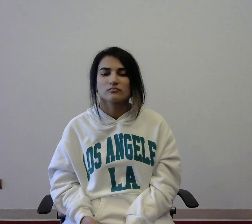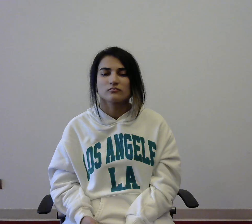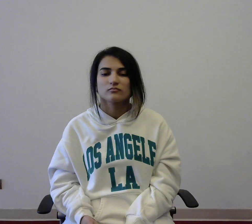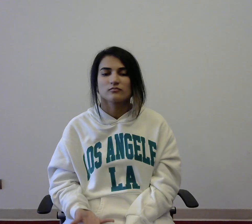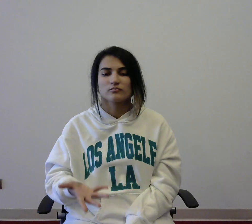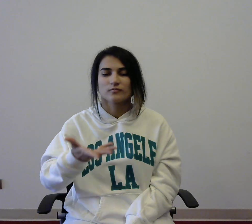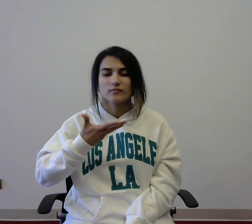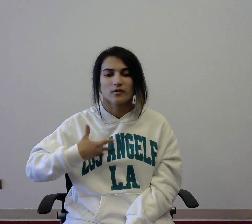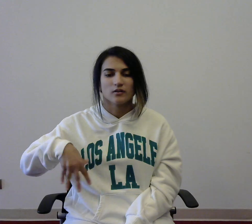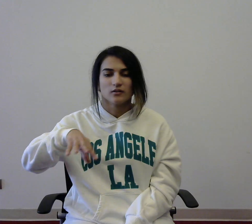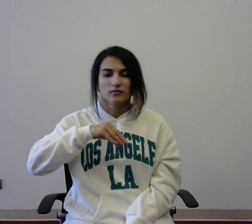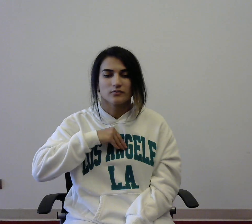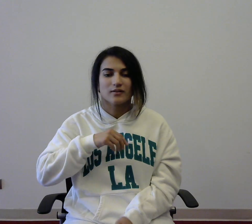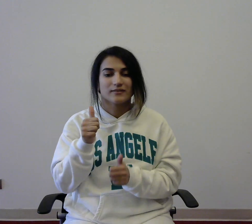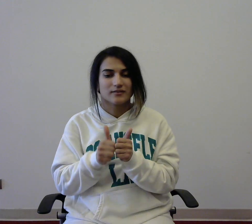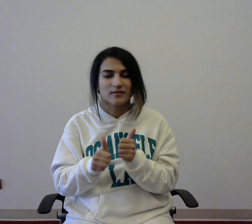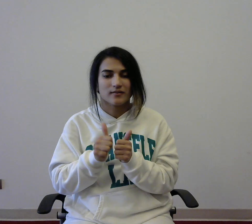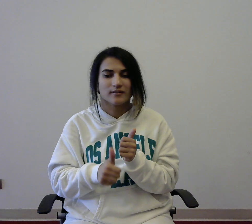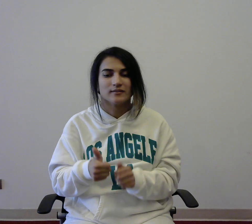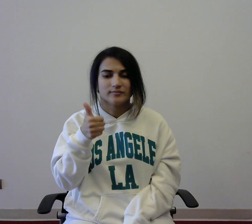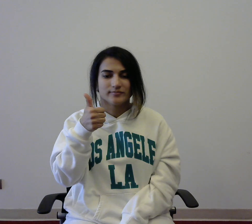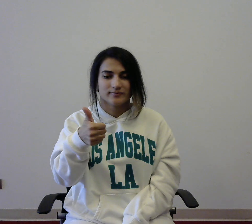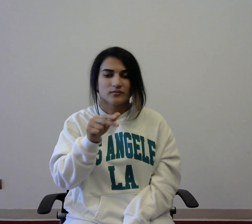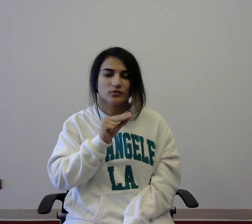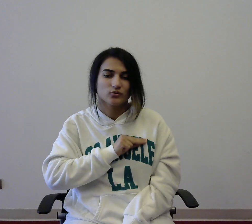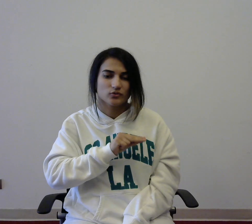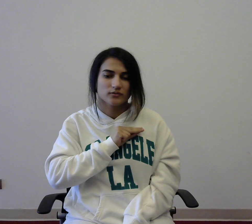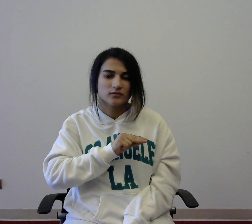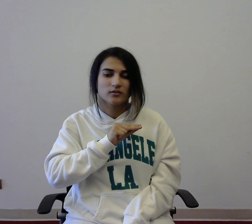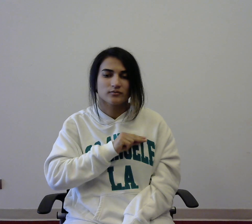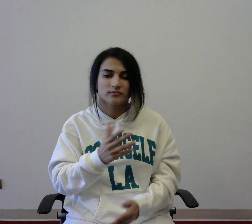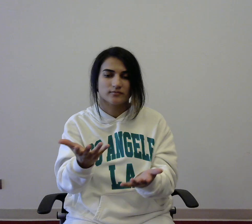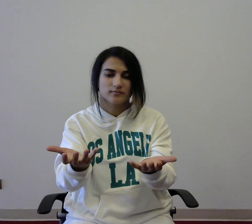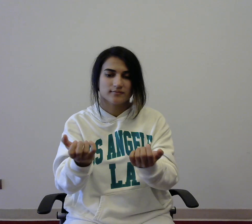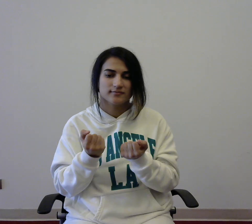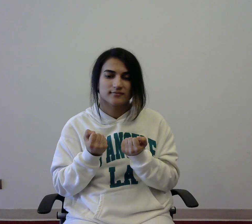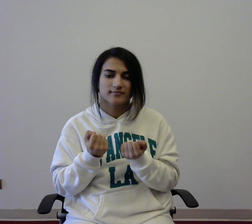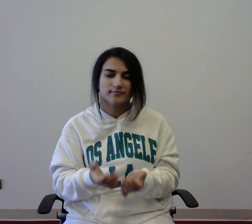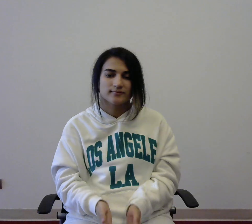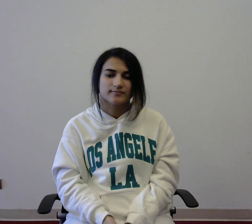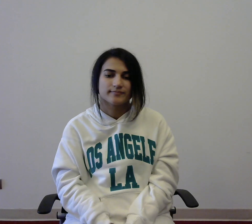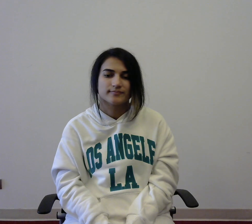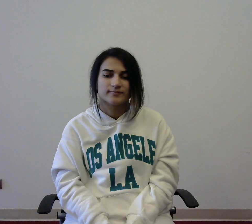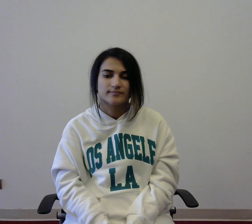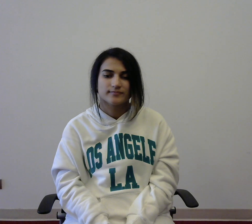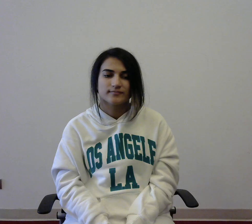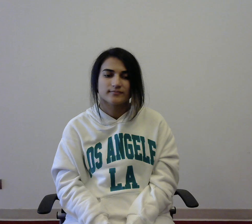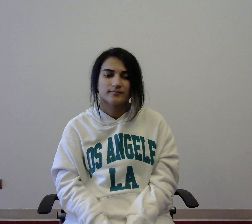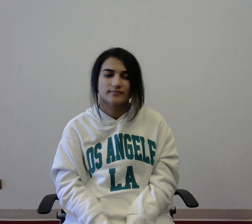Biz həmişə yaxşı işçiləri işə götürürük